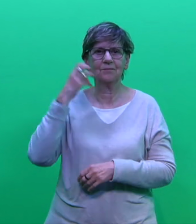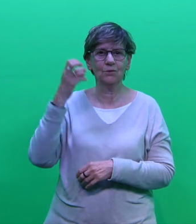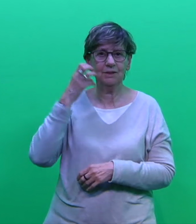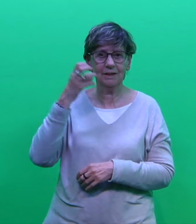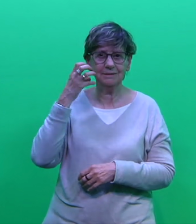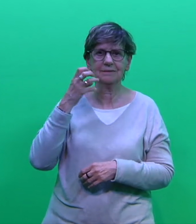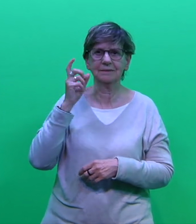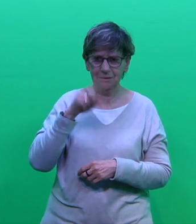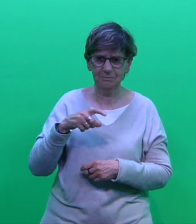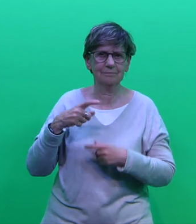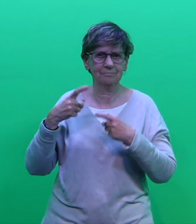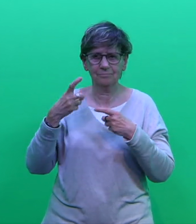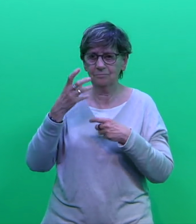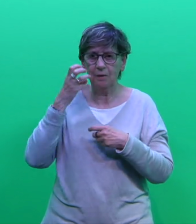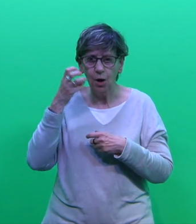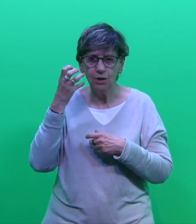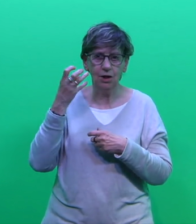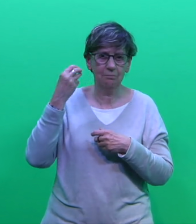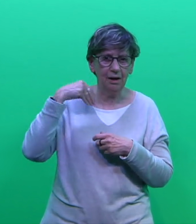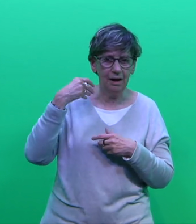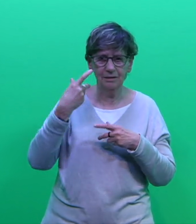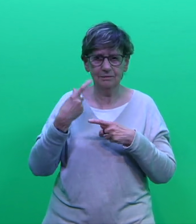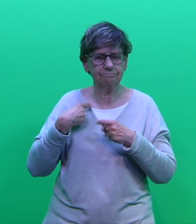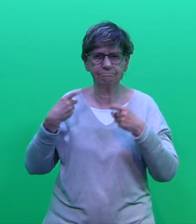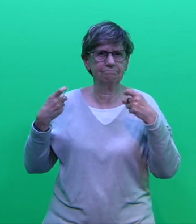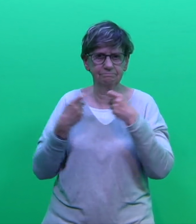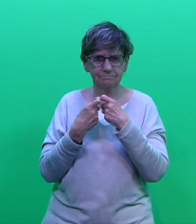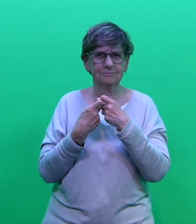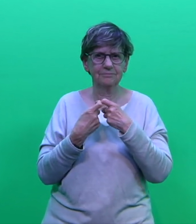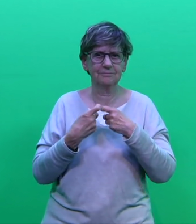També tinc al·lèrgia a les fruites com el préssec o la pera.